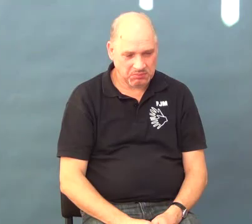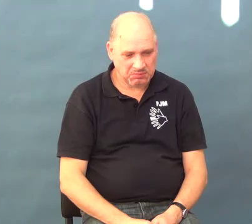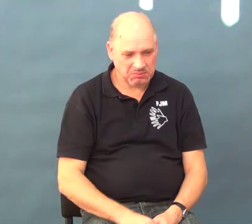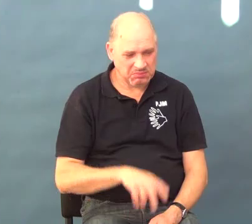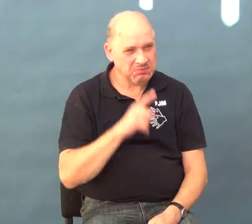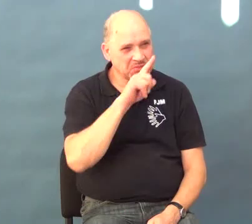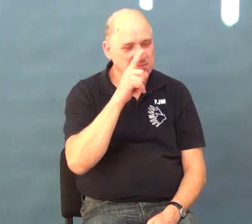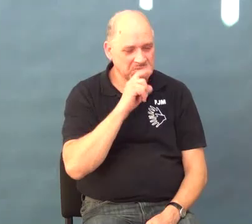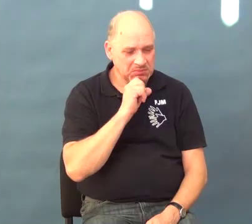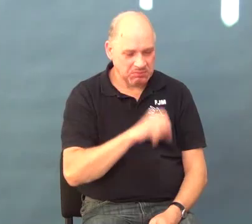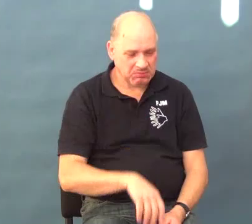Nie widziałem takiego znaku w ogóle.